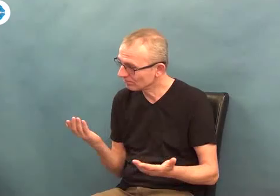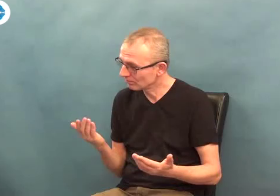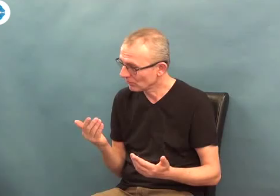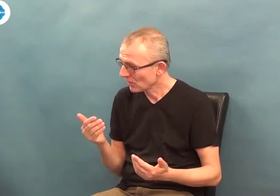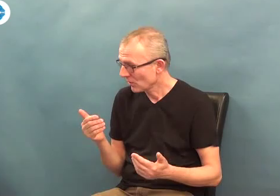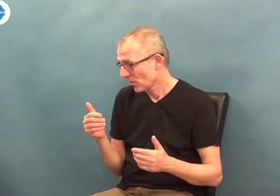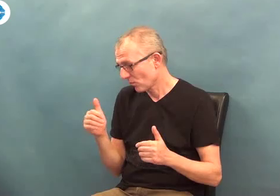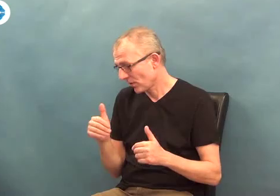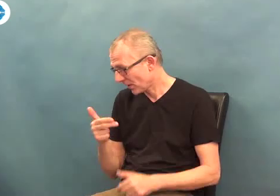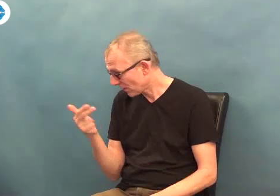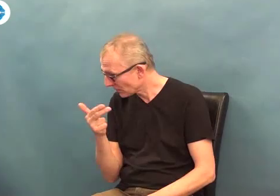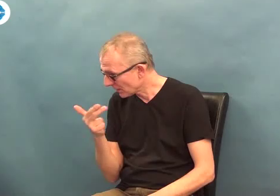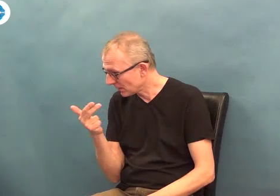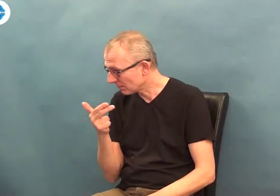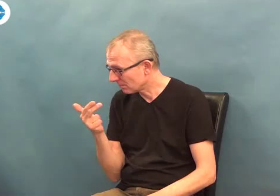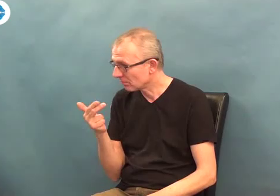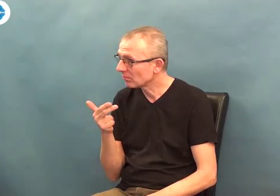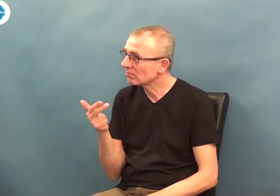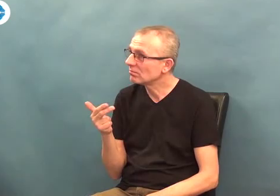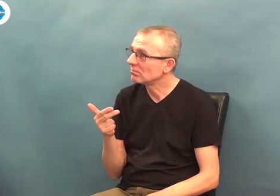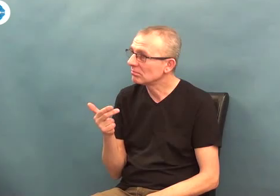Może w niedzielę?